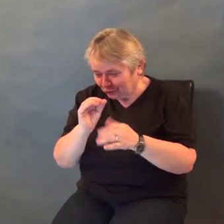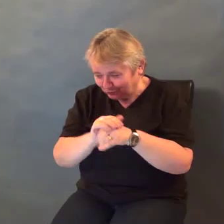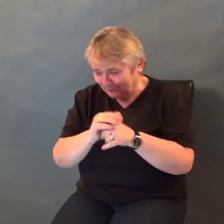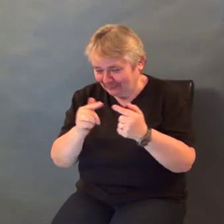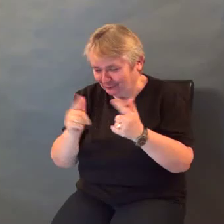Dobrze, zgoda.